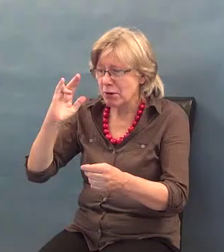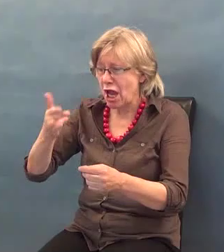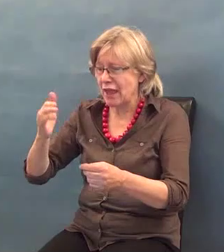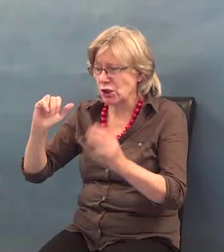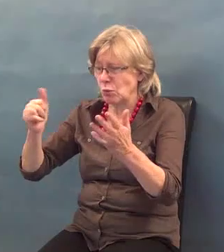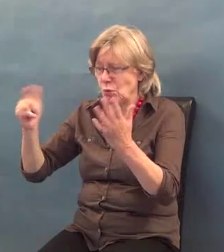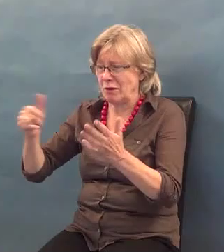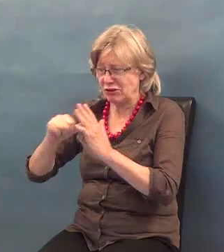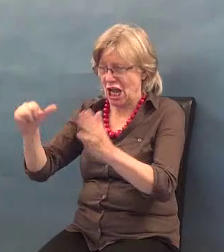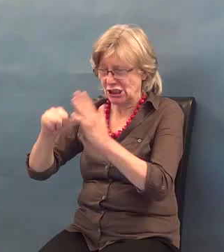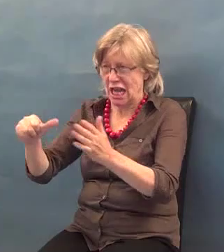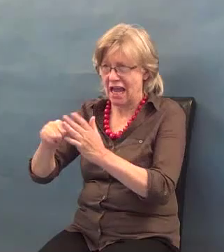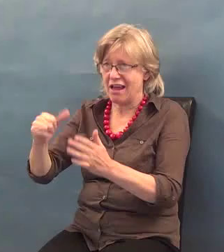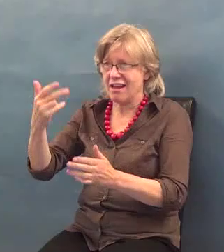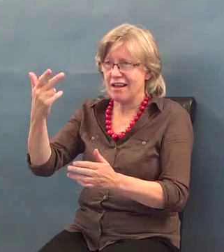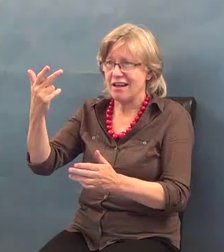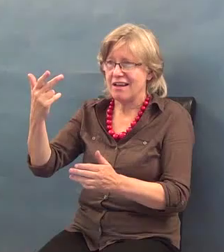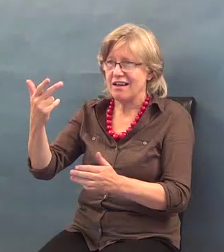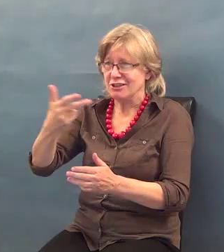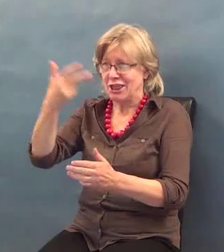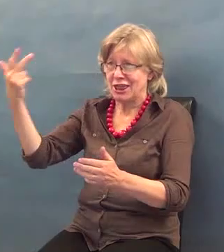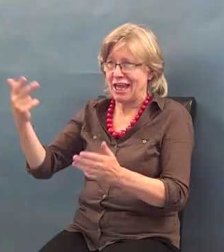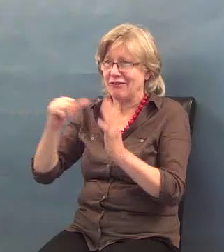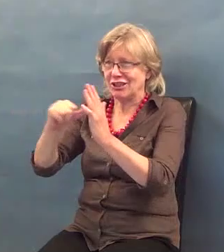Piątego, szóstego i siódmego trzydniowa wycieczka.